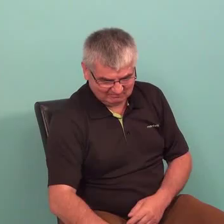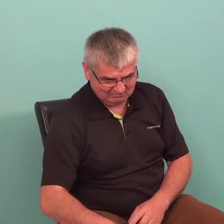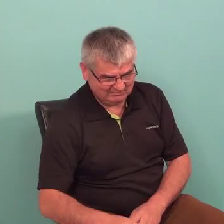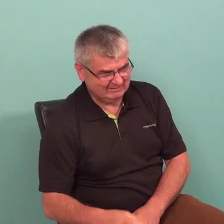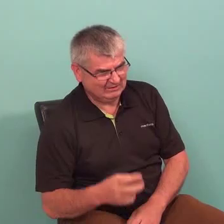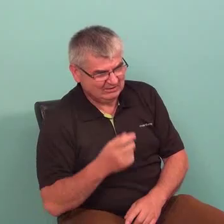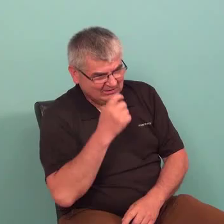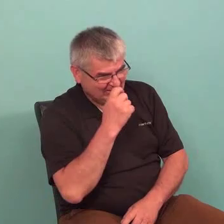Cholera!